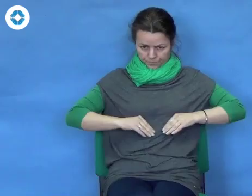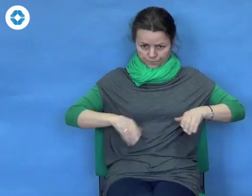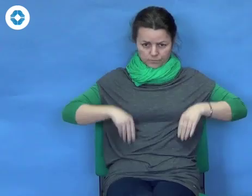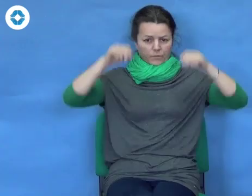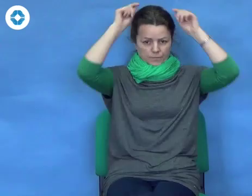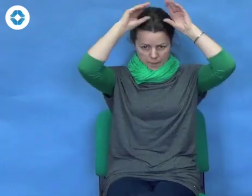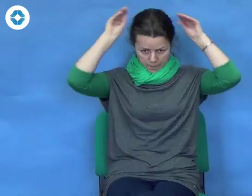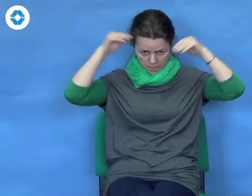W kapeluszu na głowie.